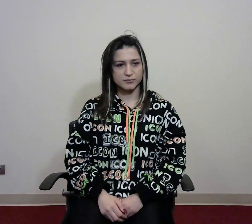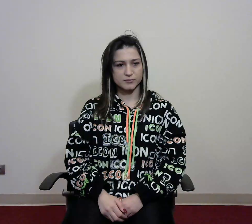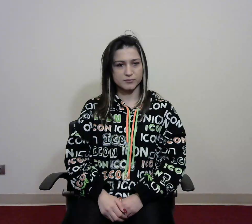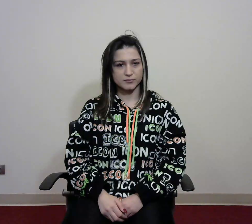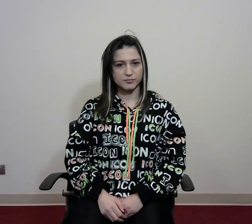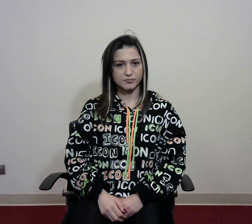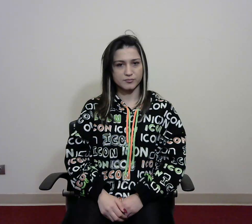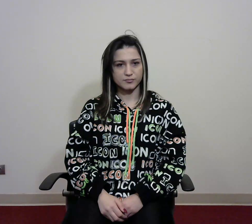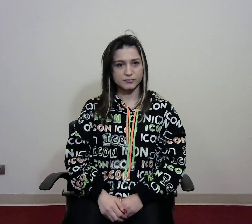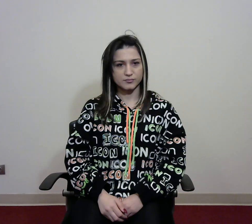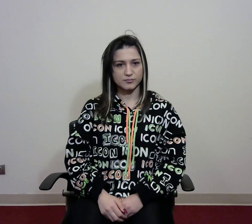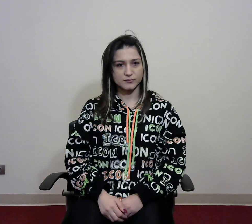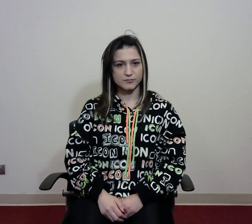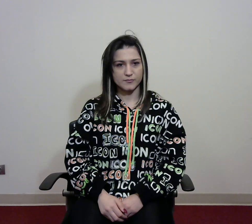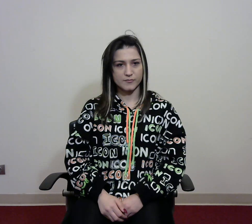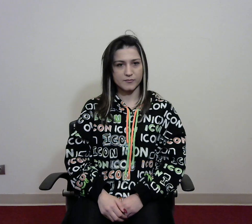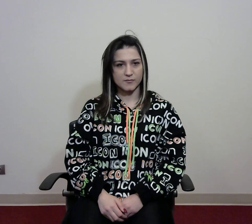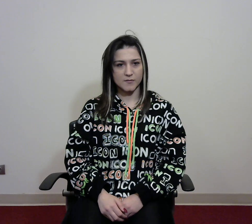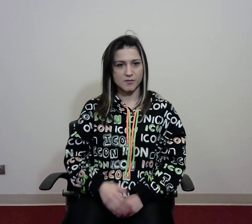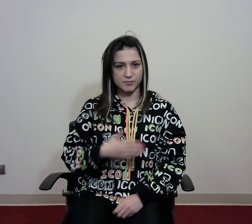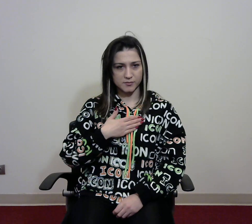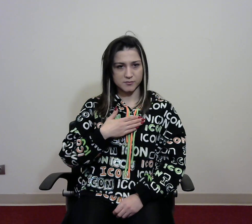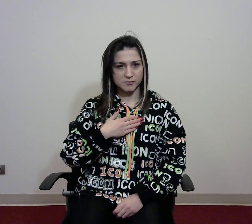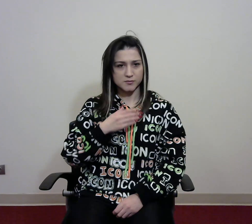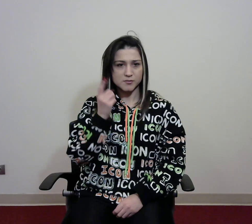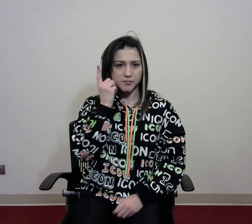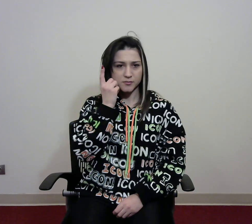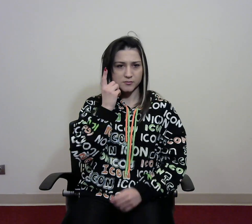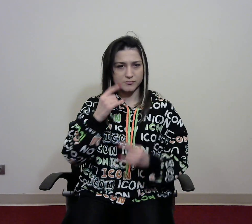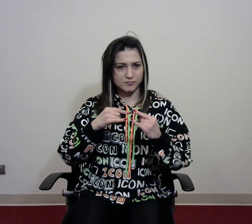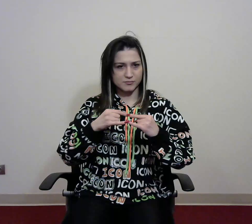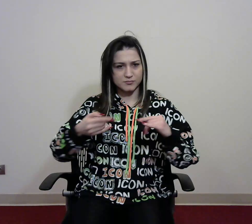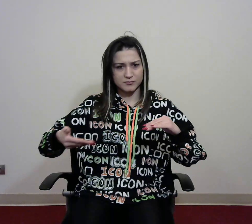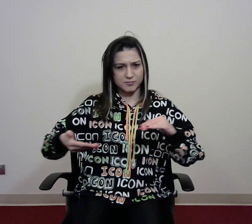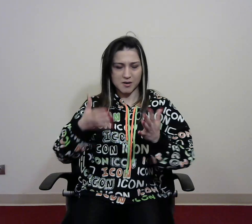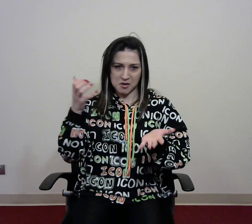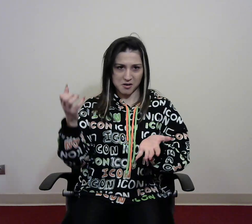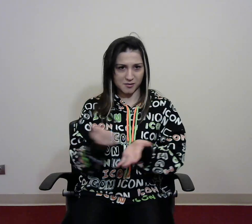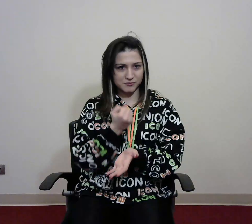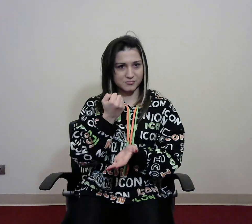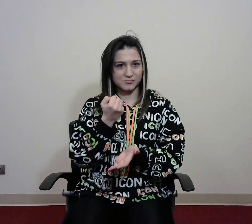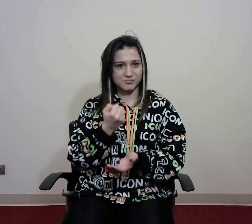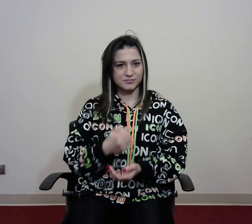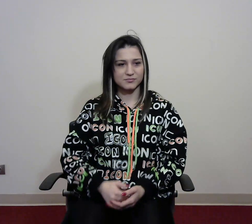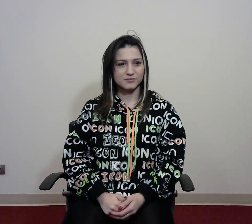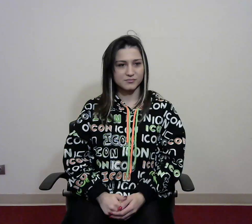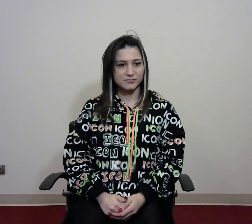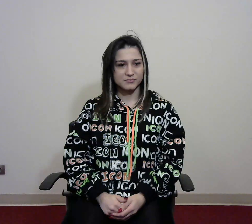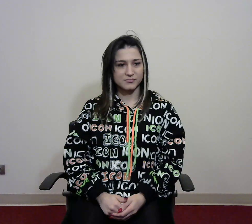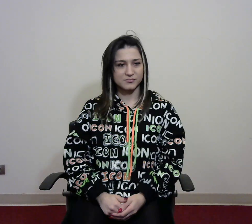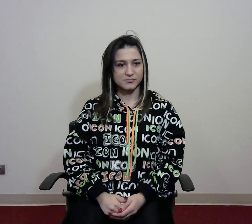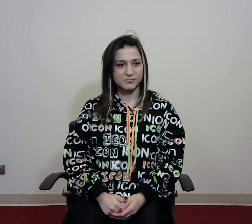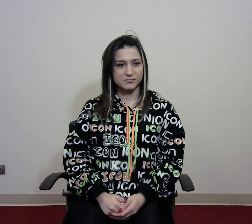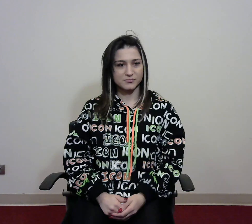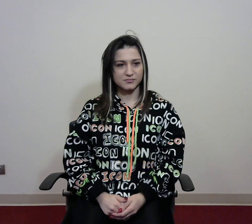Mən telefonumu stolun altından tapdım